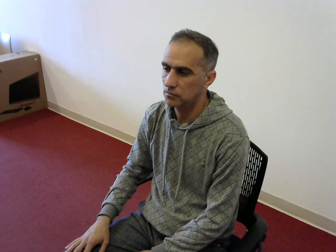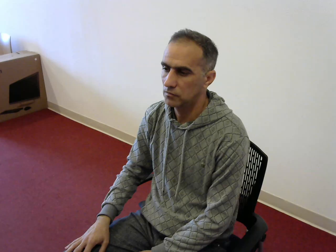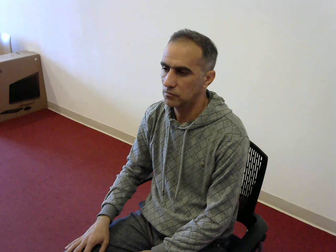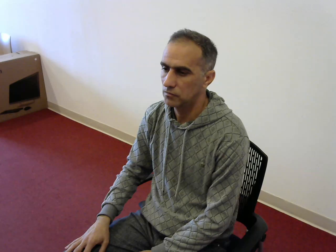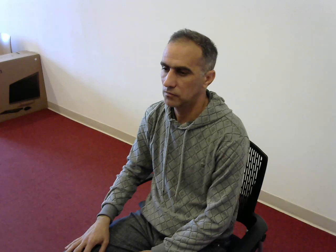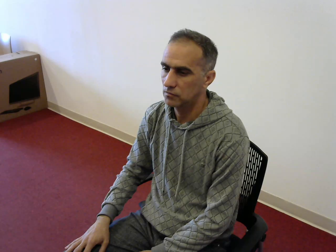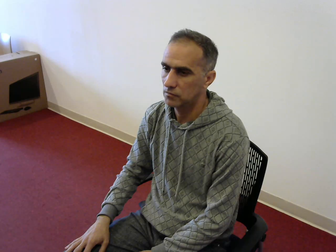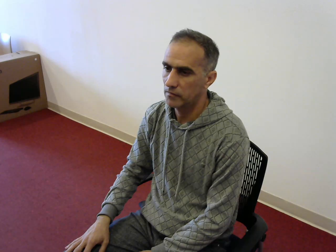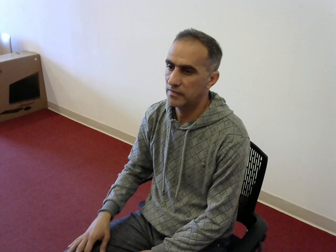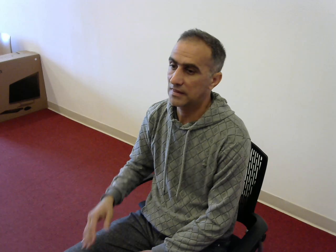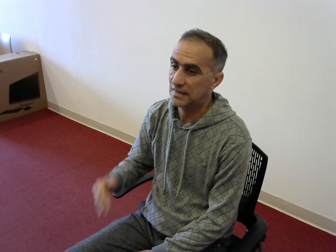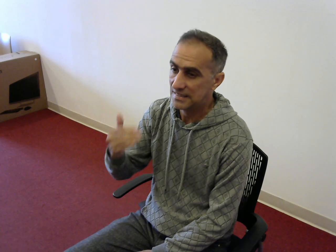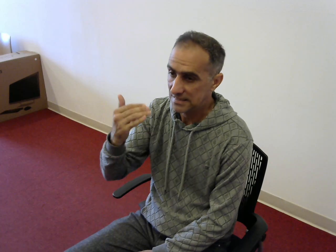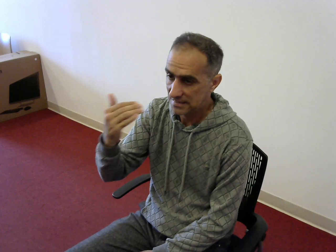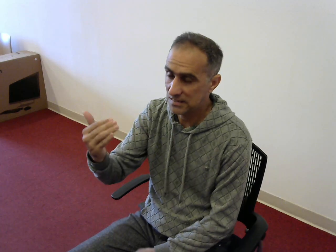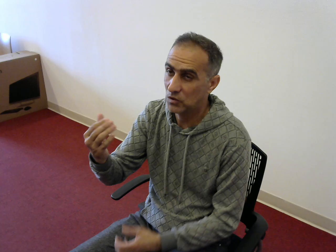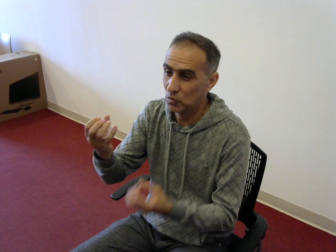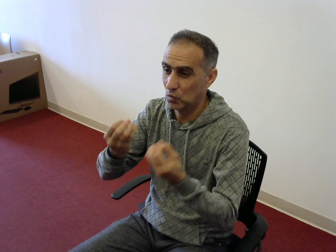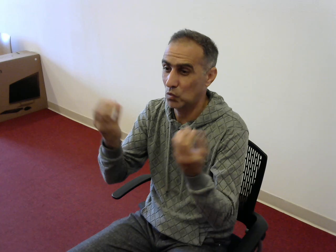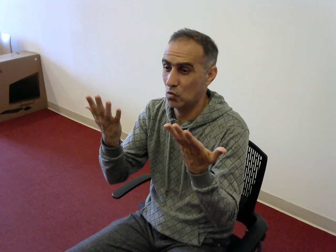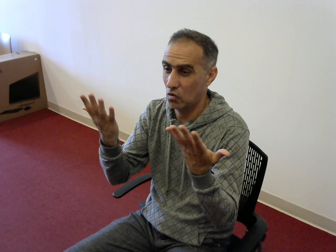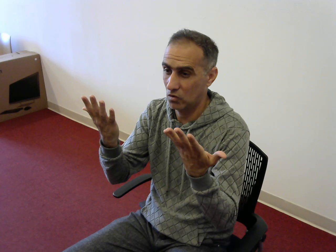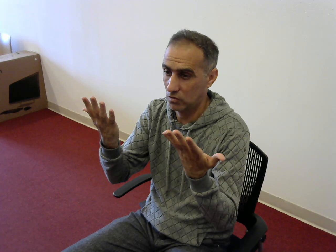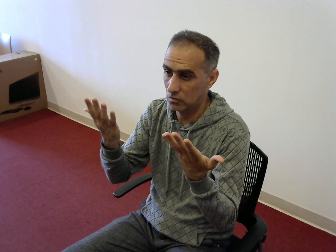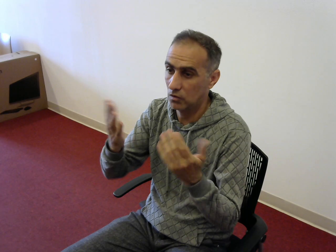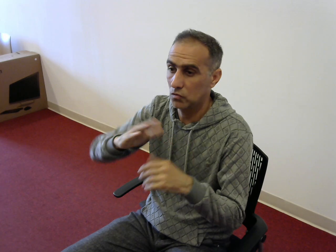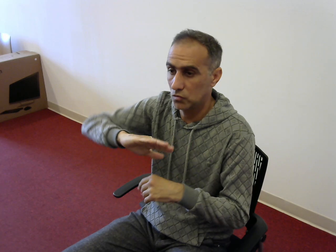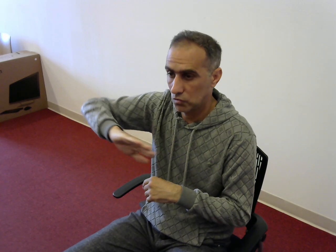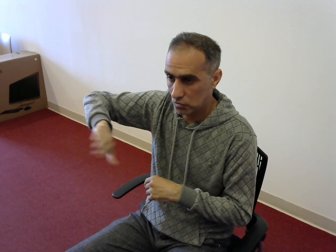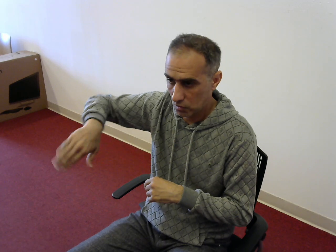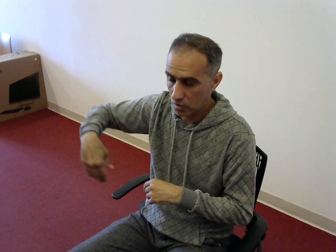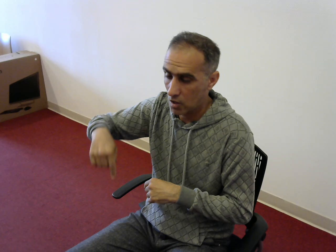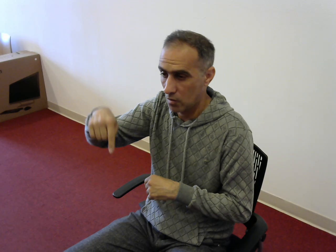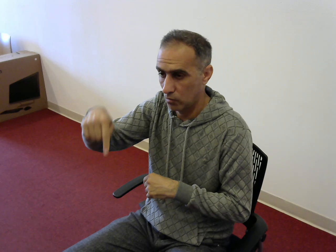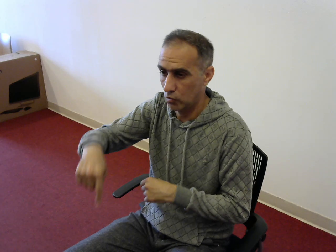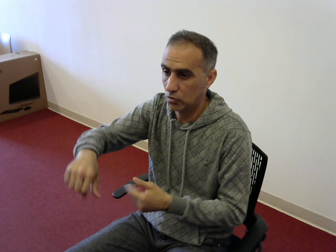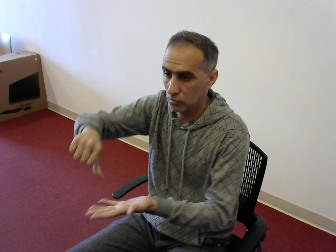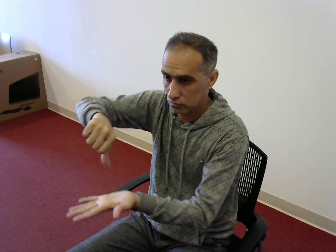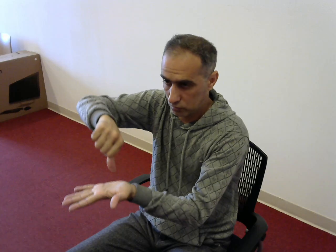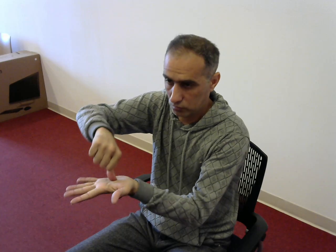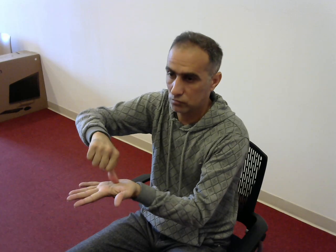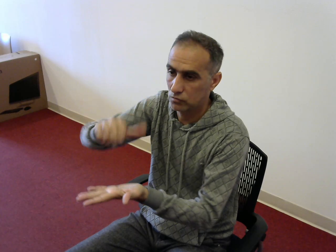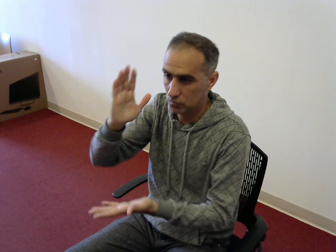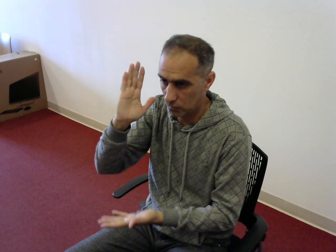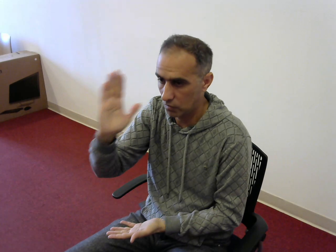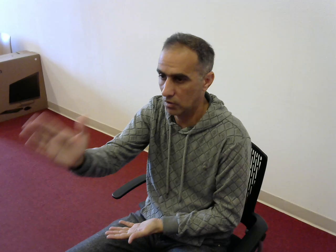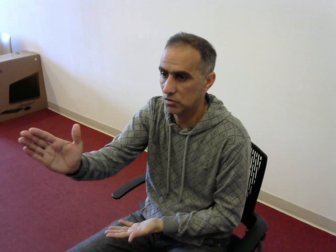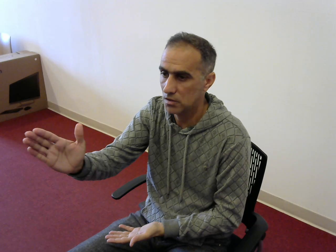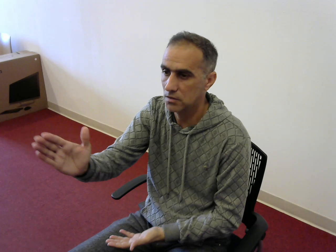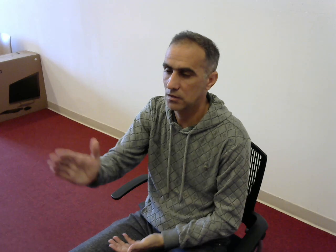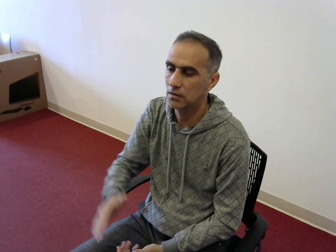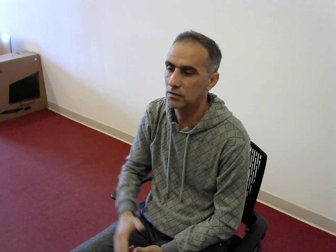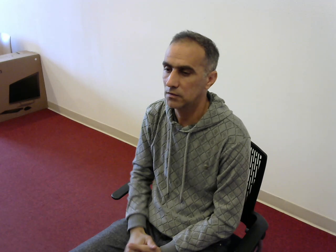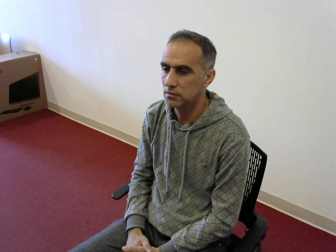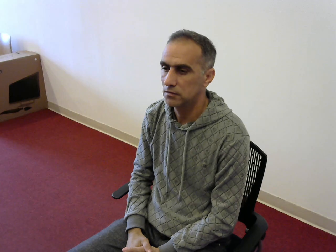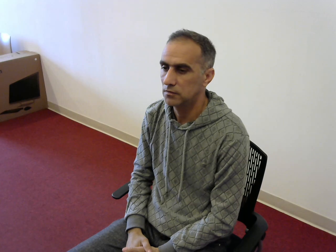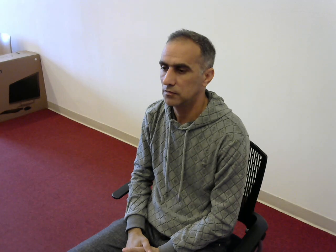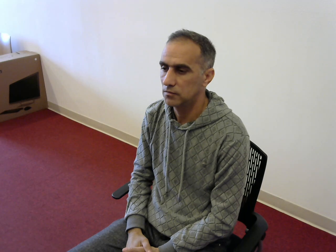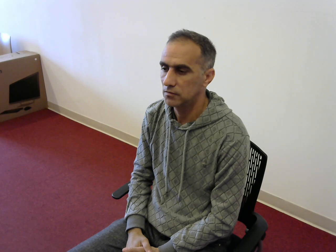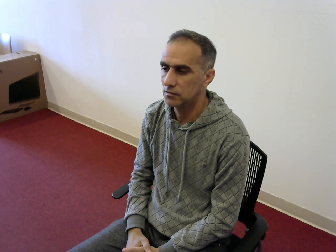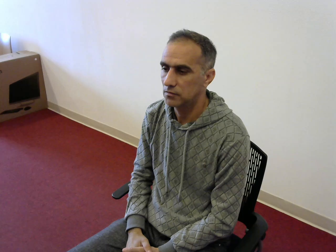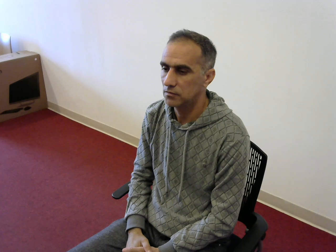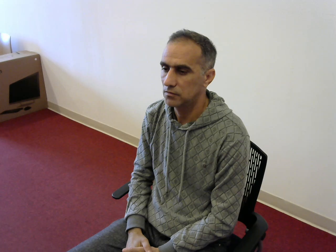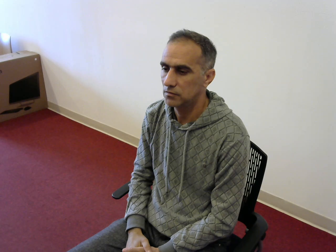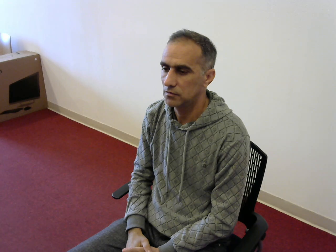Siz günortadan sonra burda olacaqsınızmı?